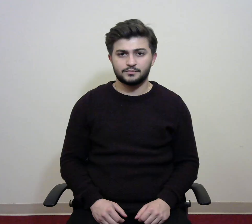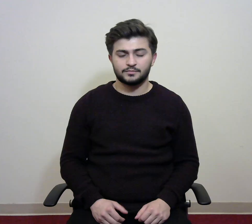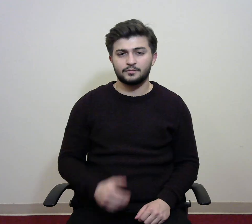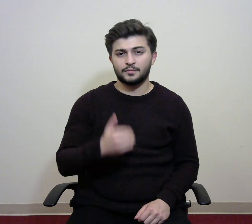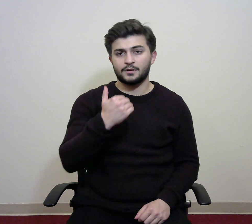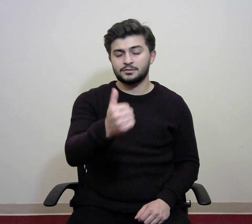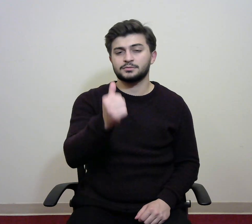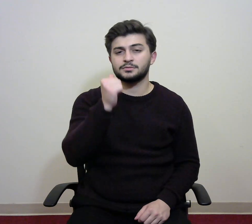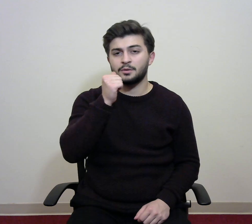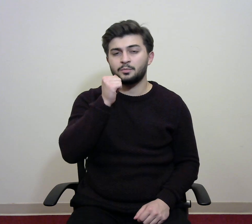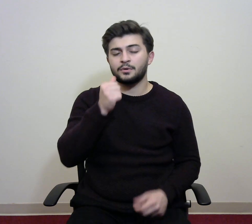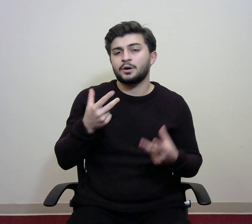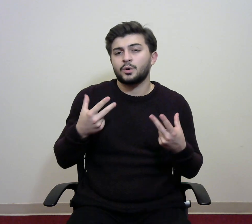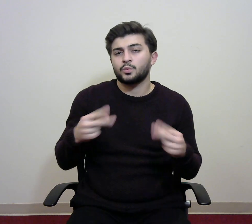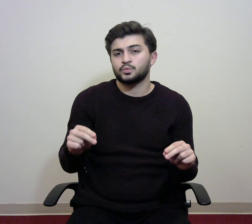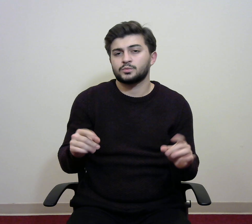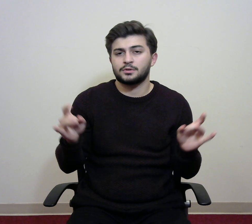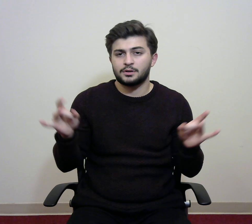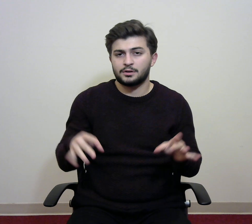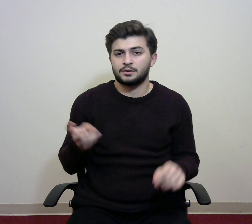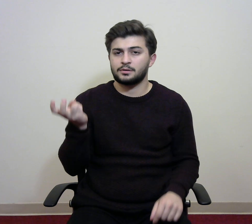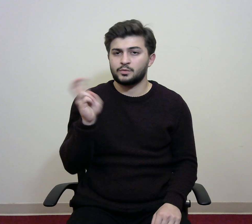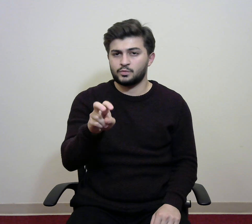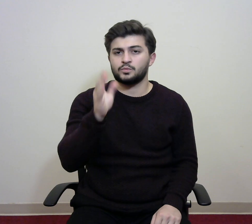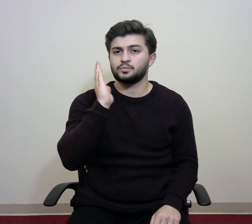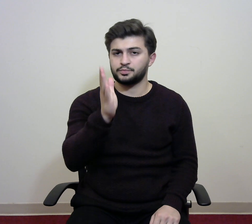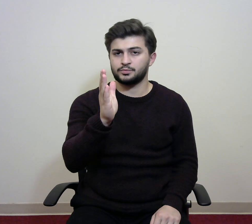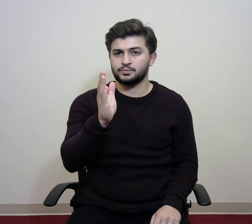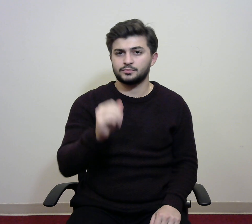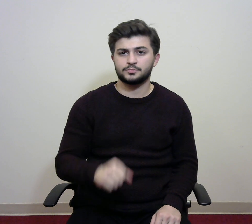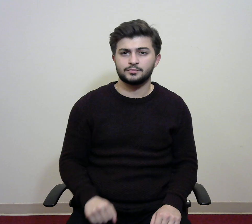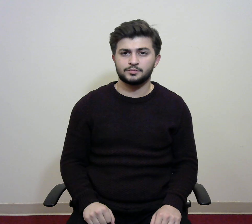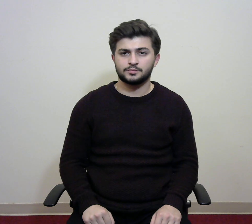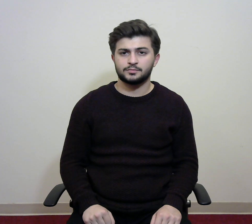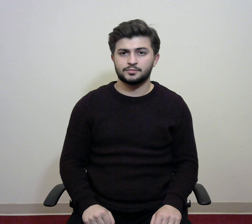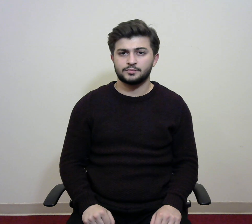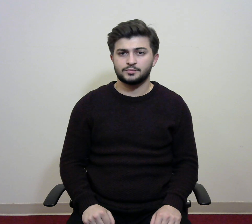Siz sabah hansı restorana gedəcəksiniz?